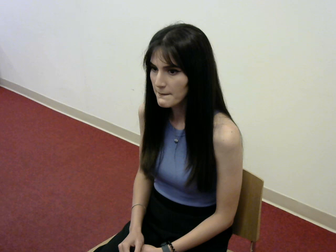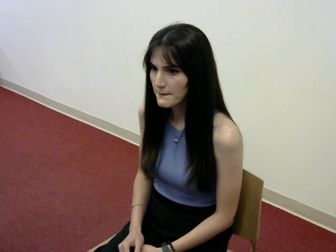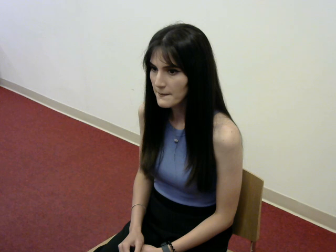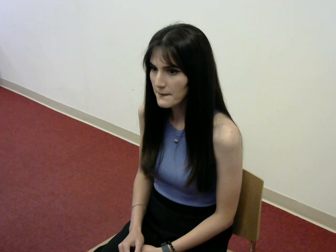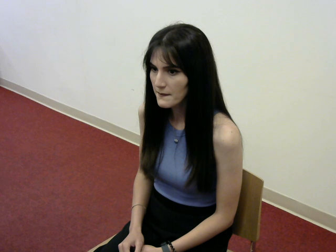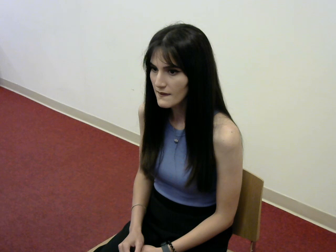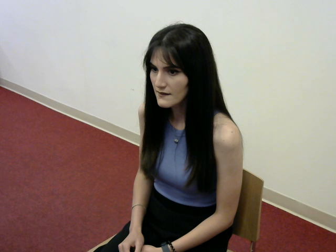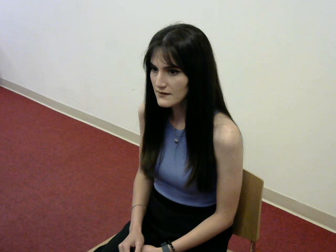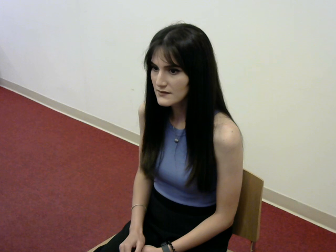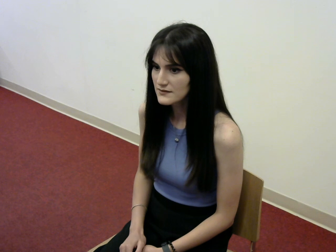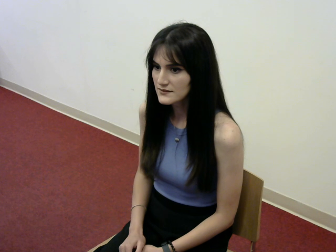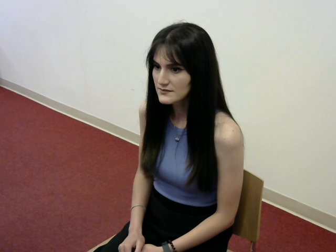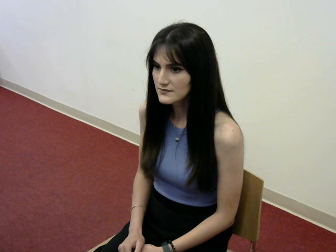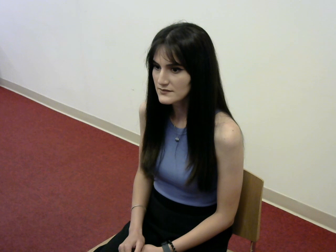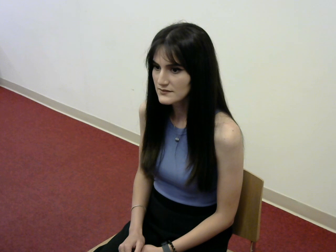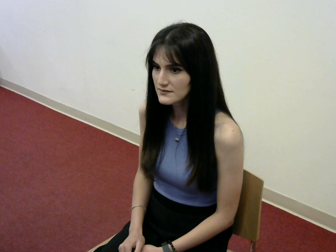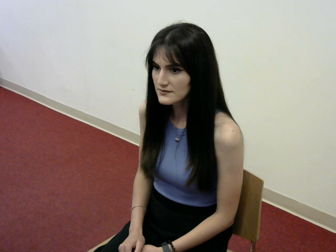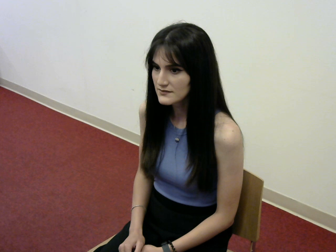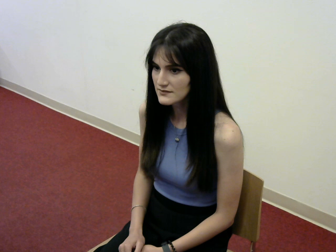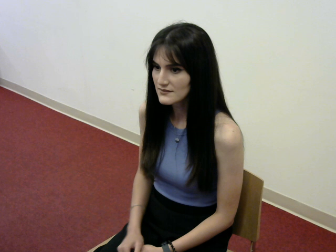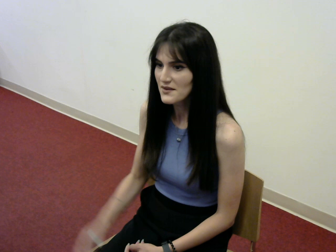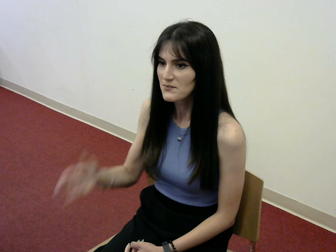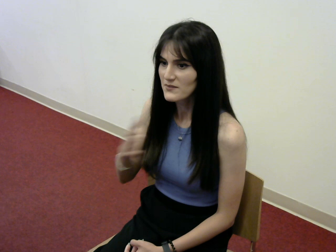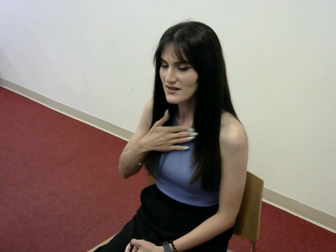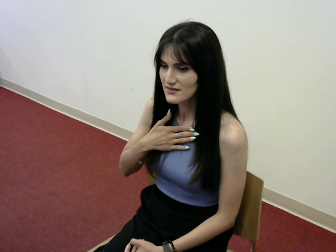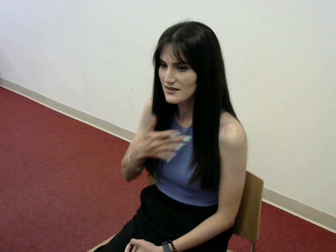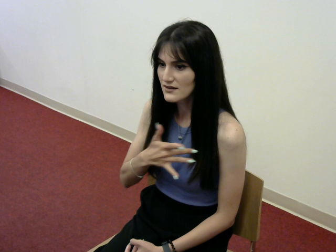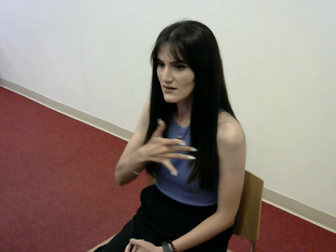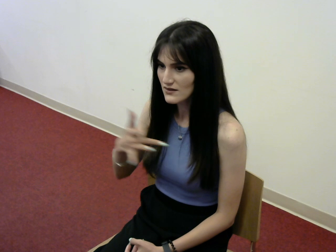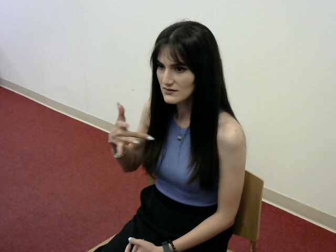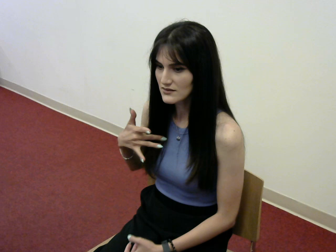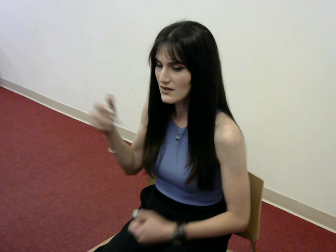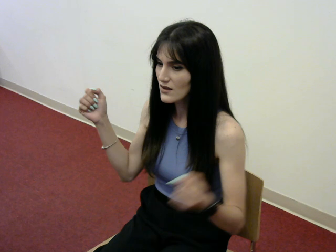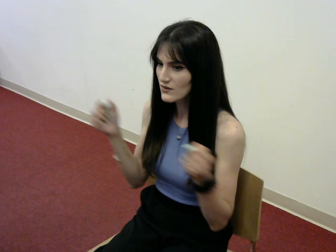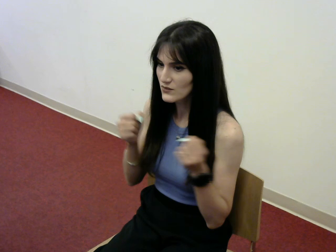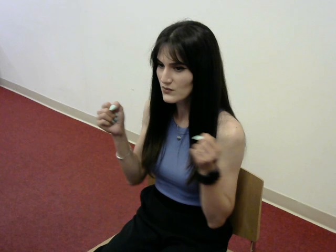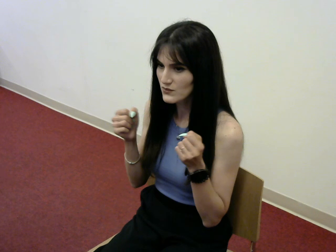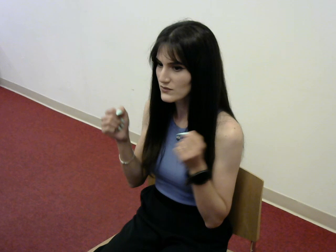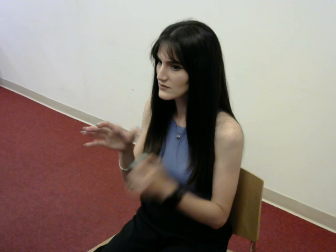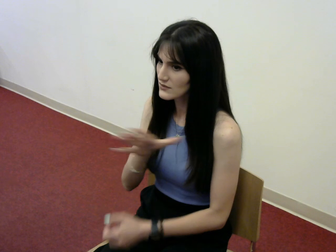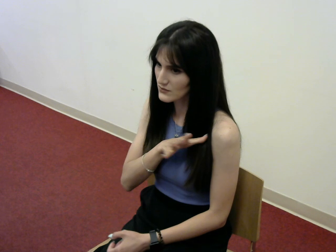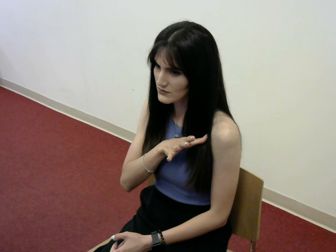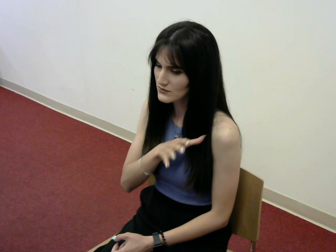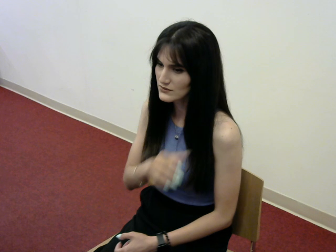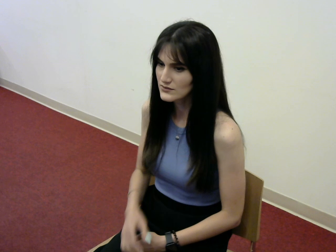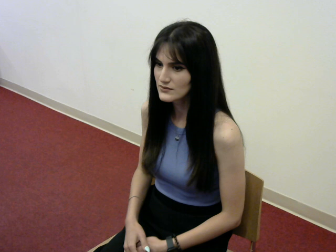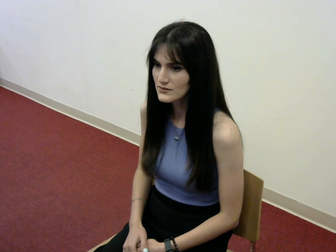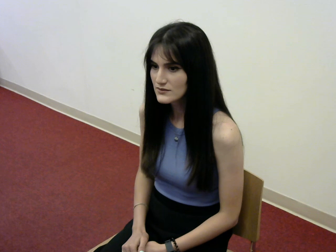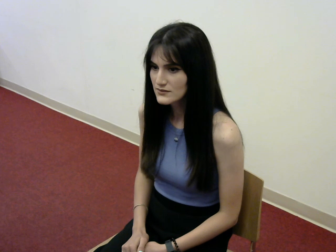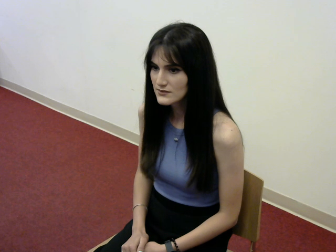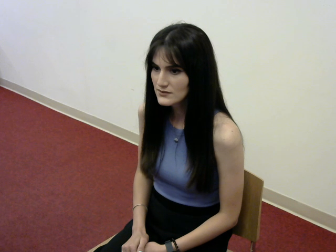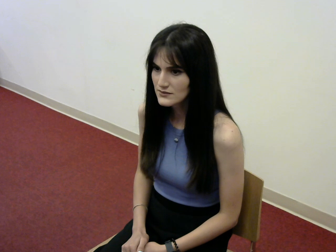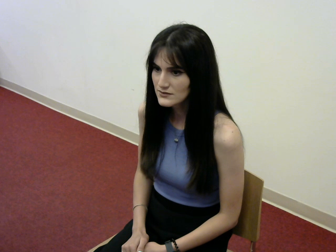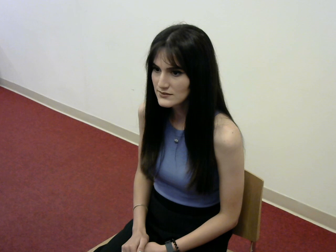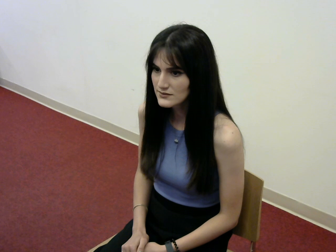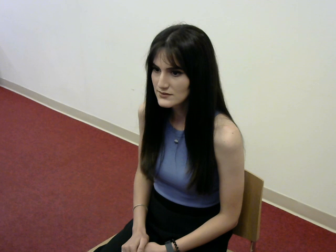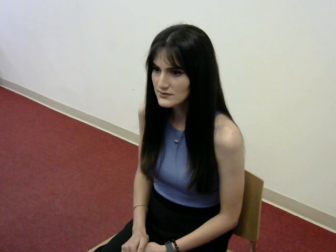Mən sətəlcəm olmuşam